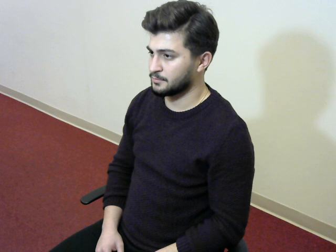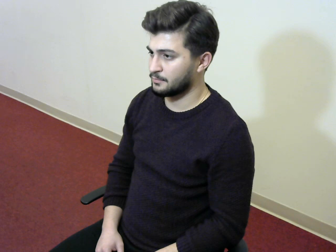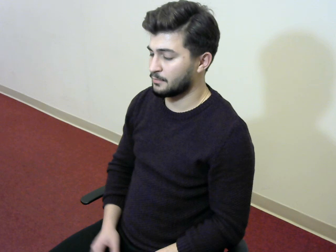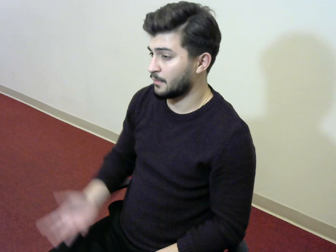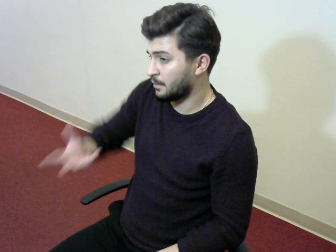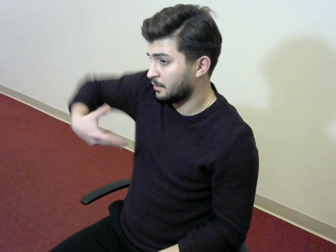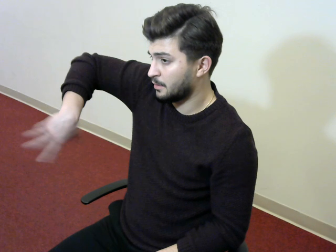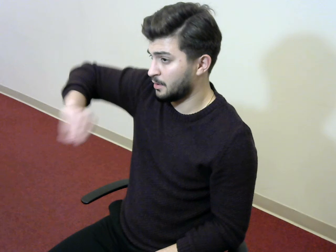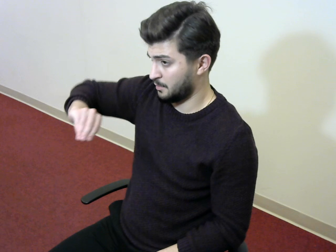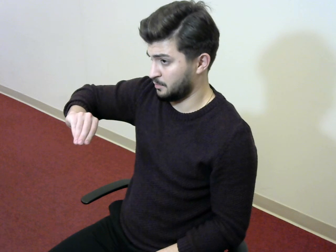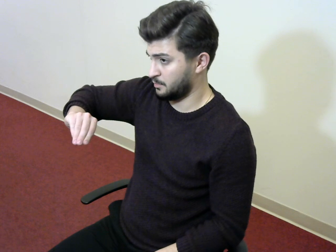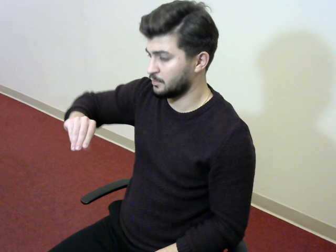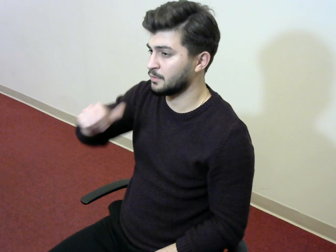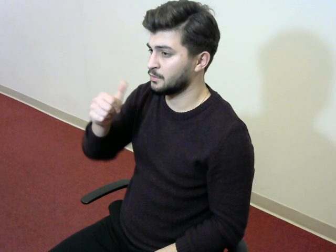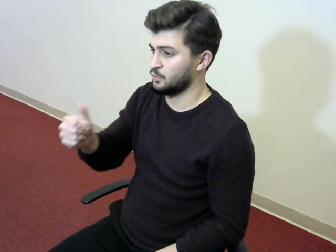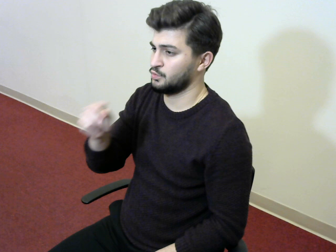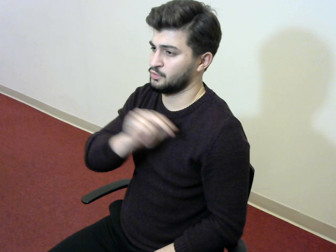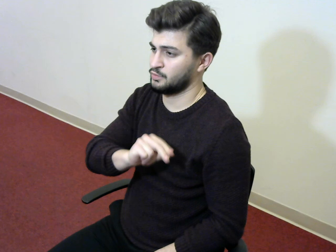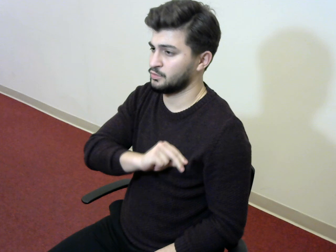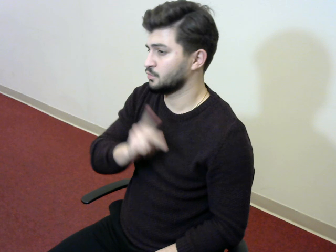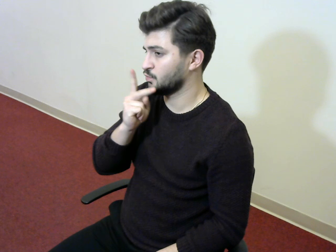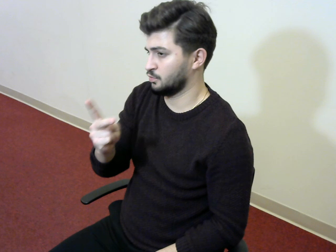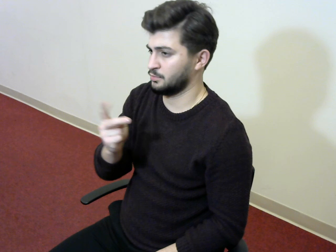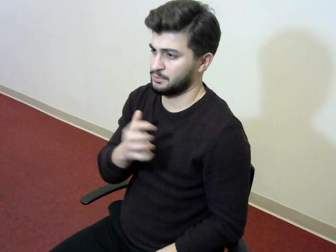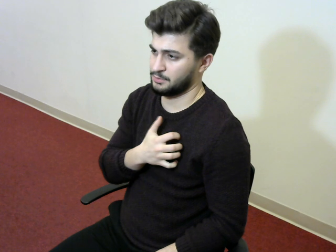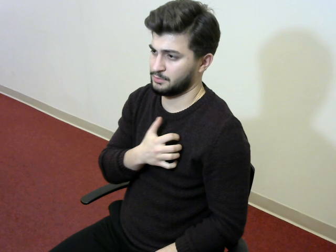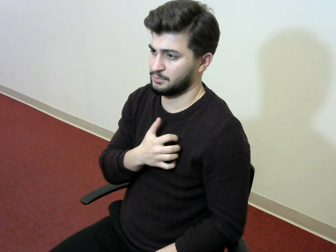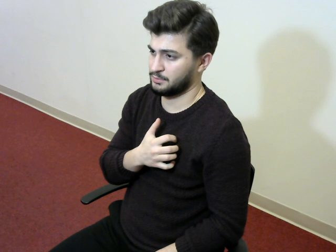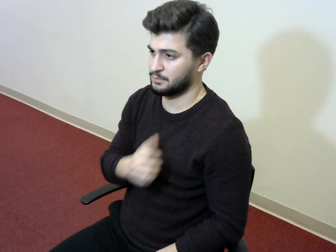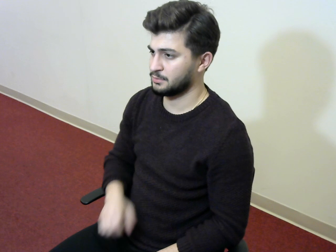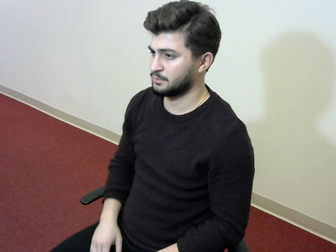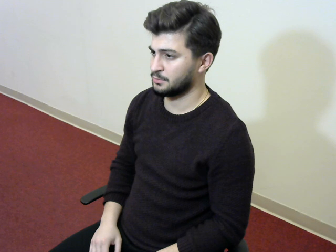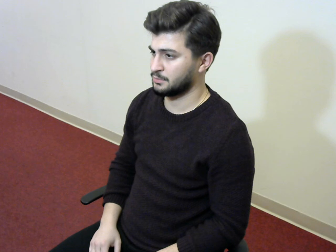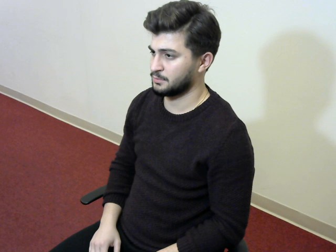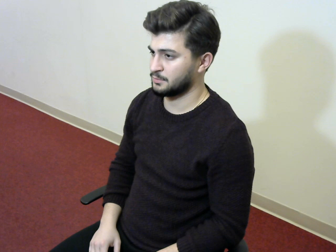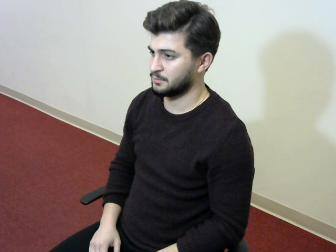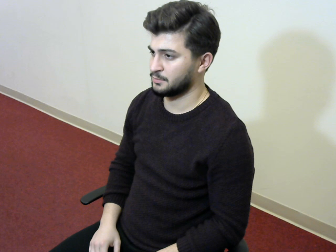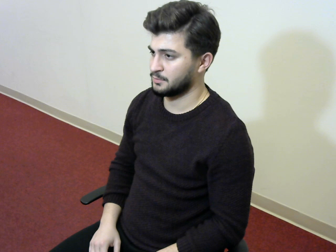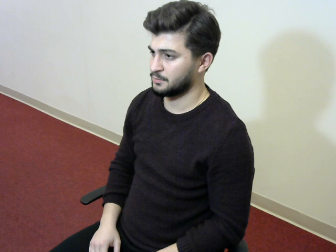Hamı yaxşı işlər görmək istəyir